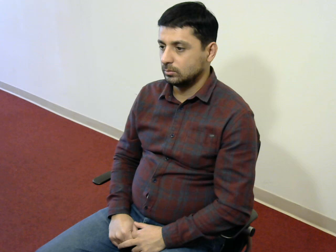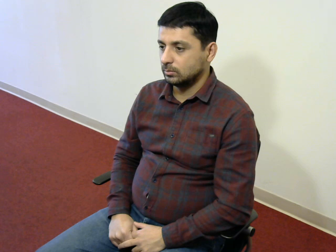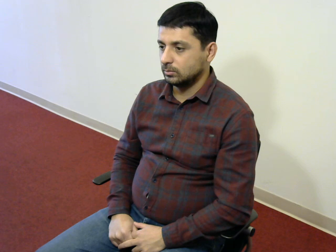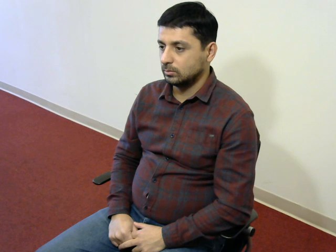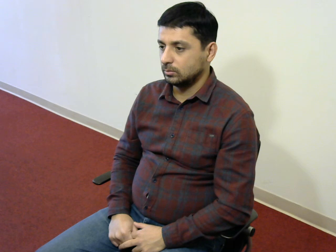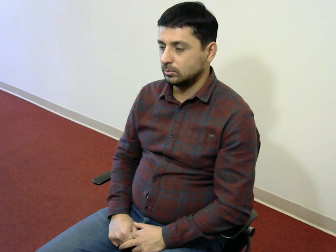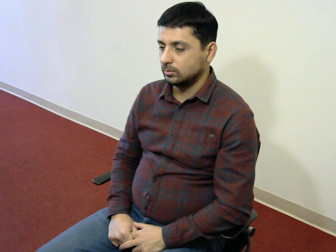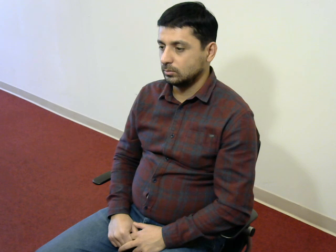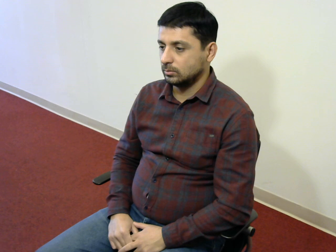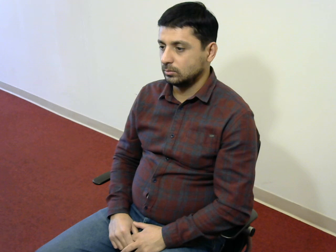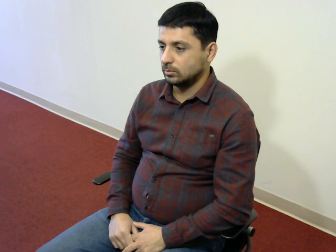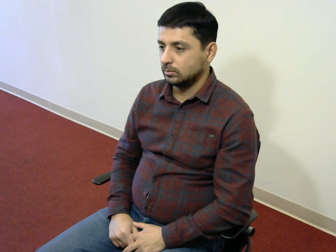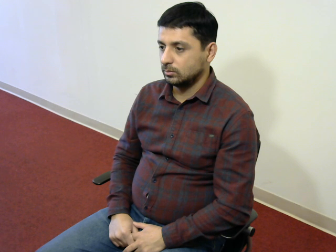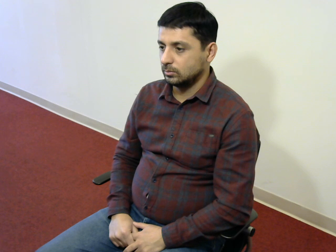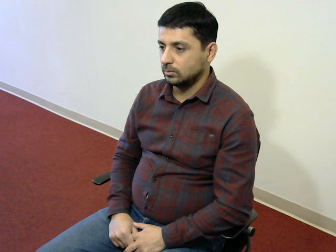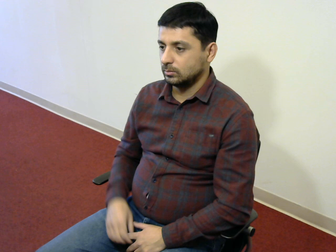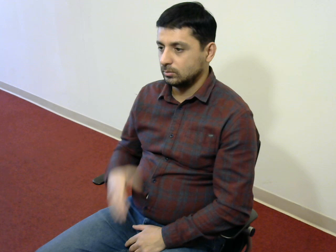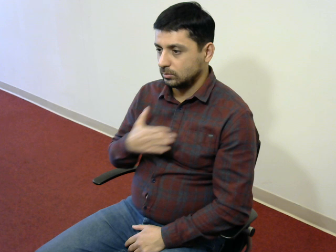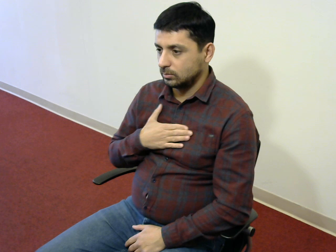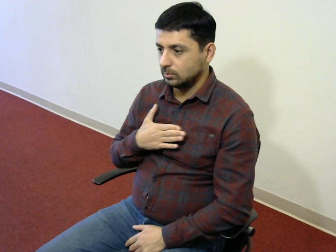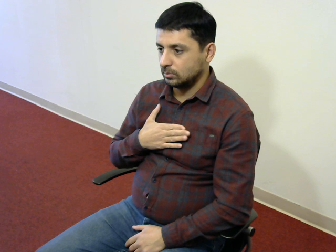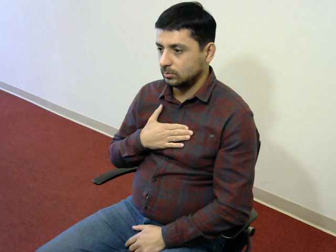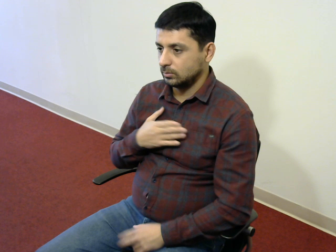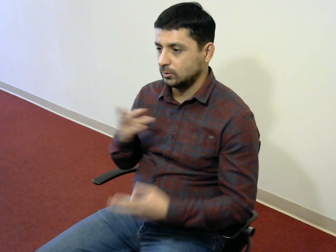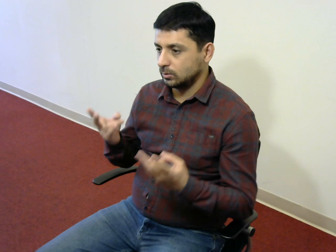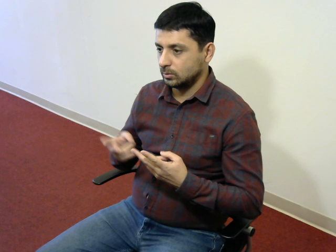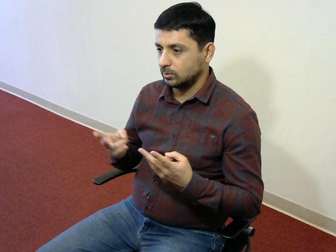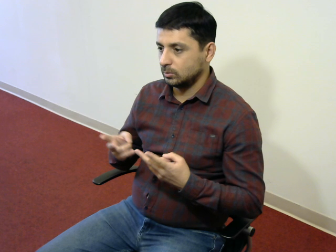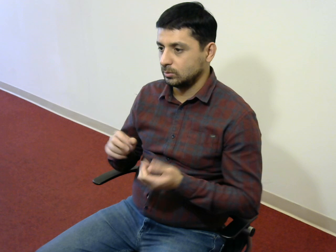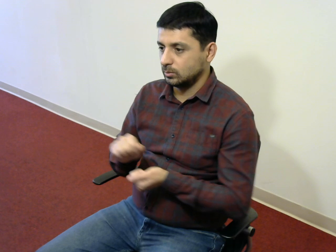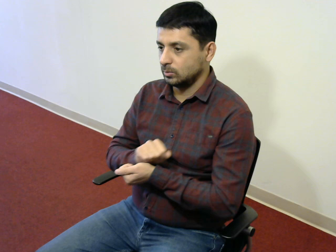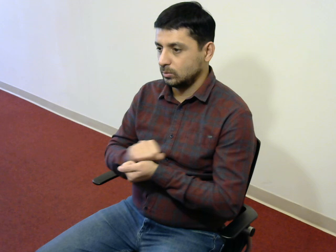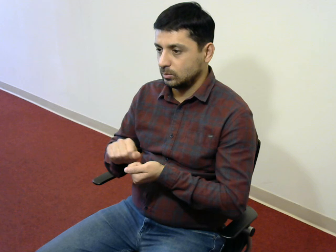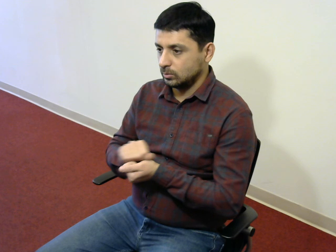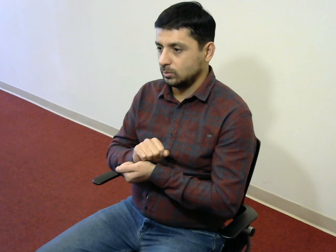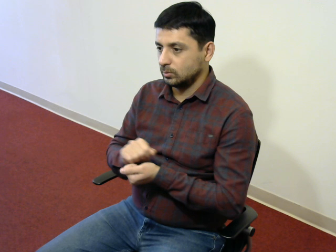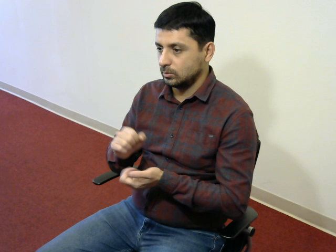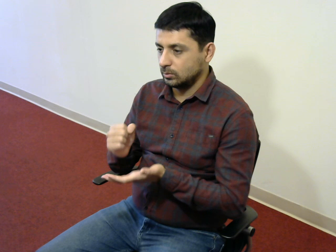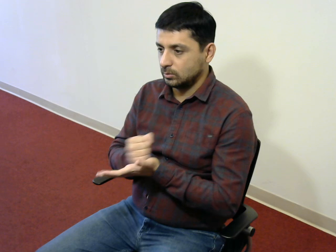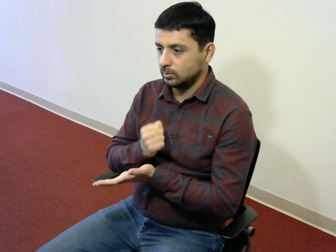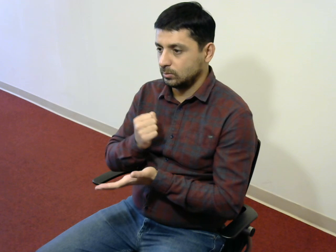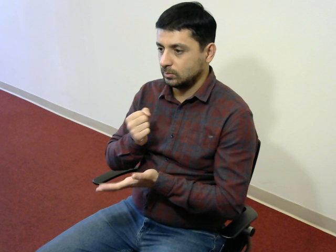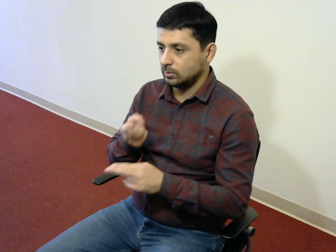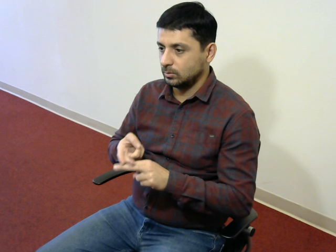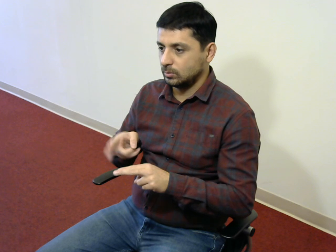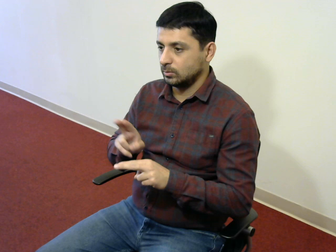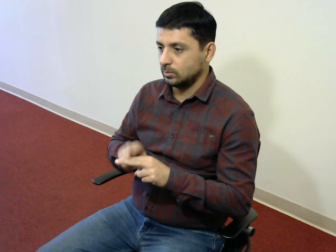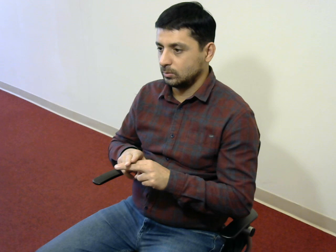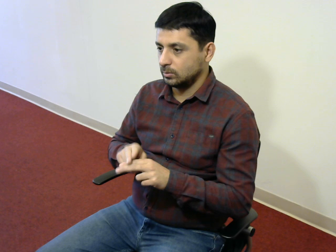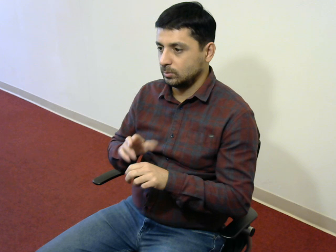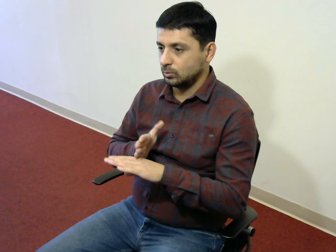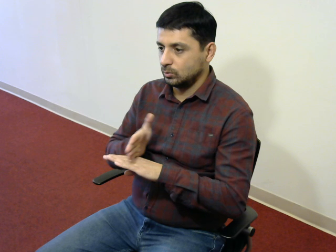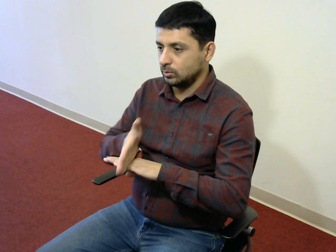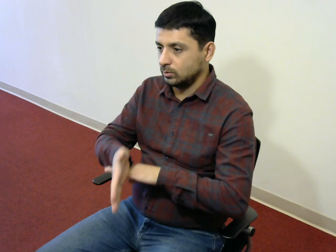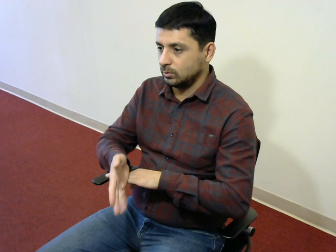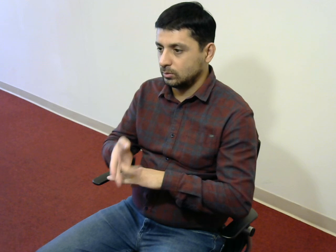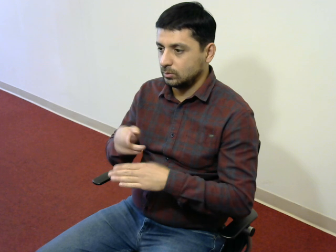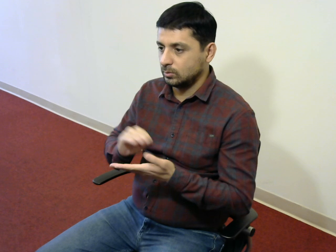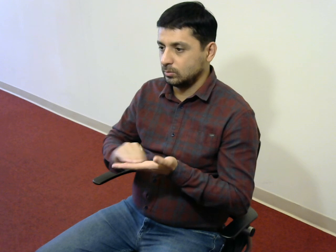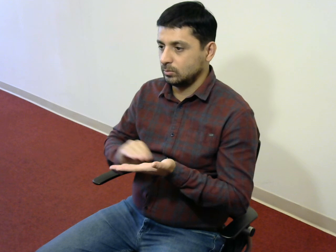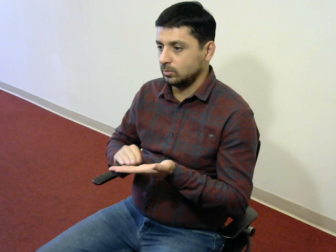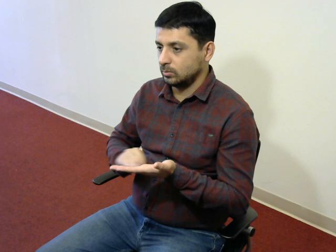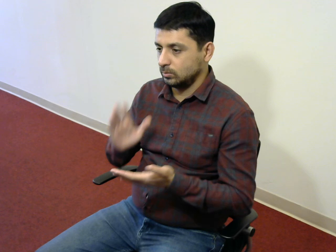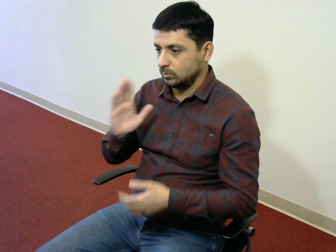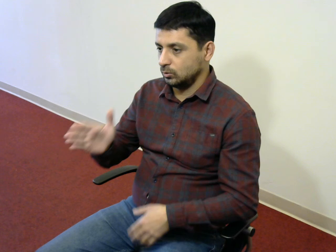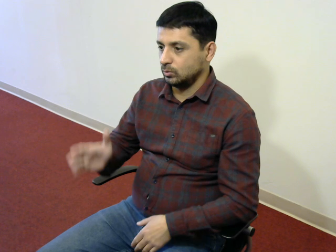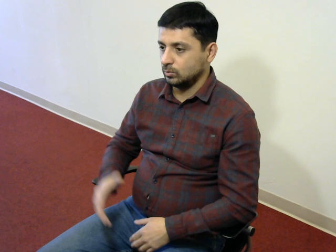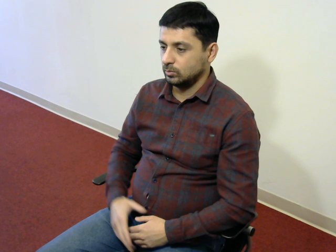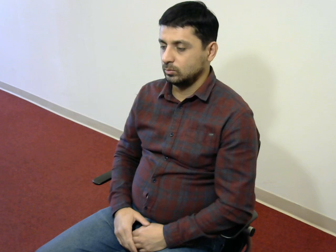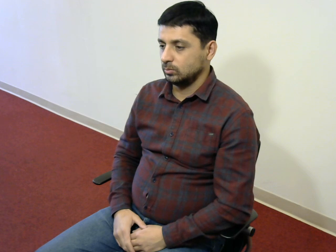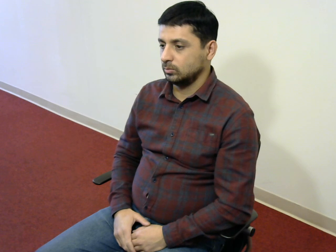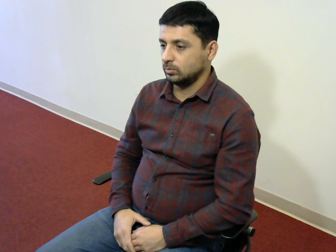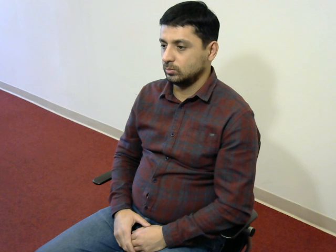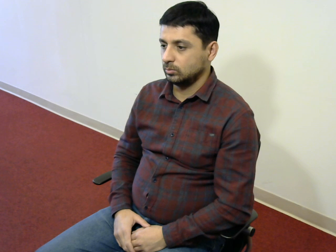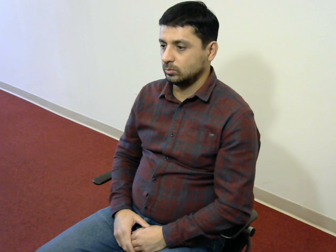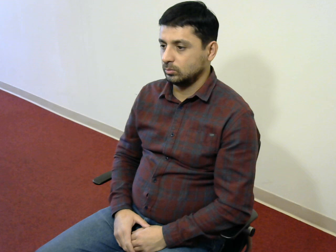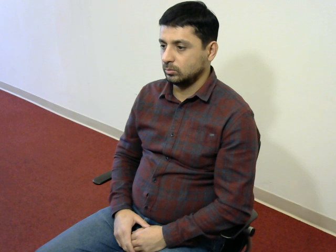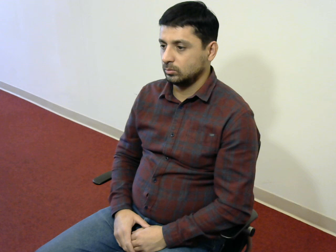Mən lazımlı kağızları tapmaq üçün müraciət yazacam